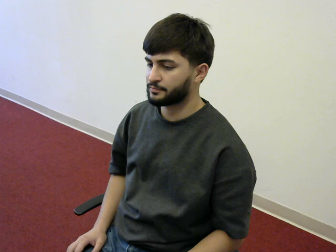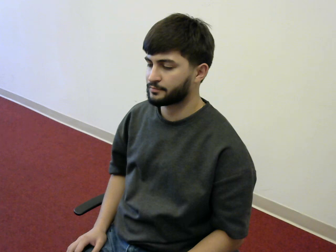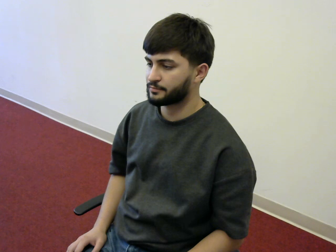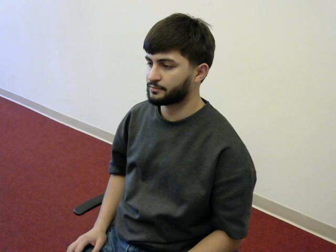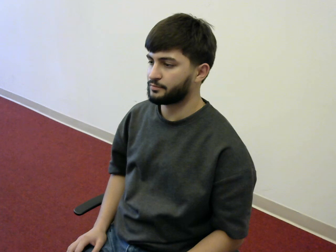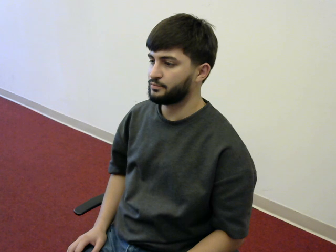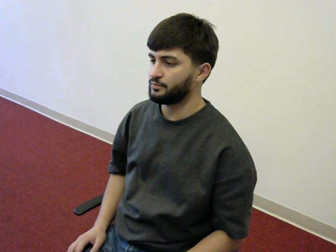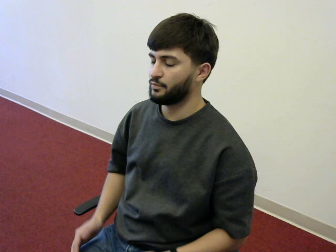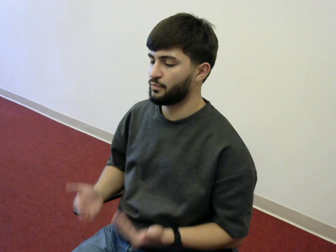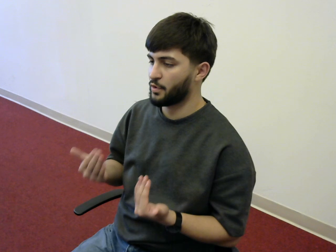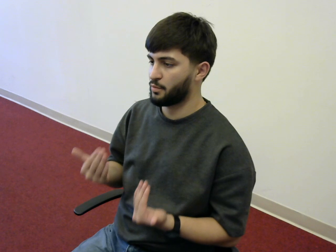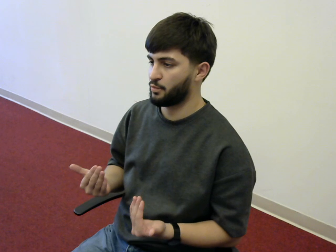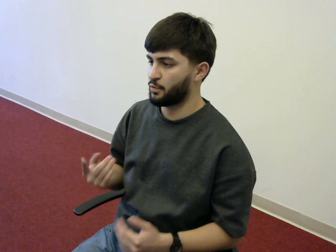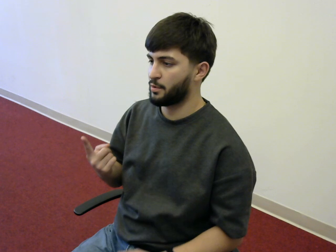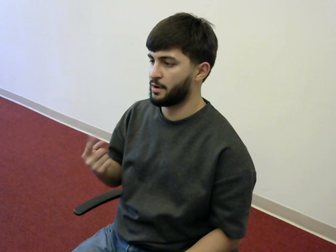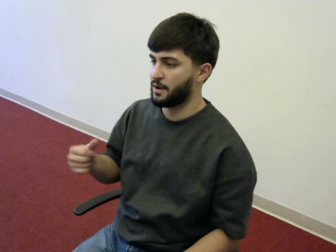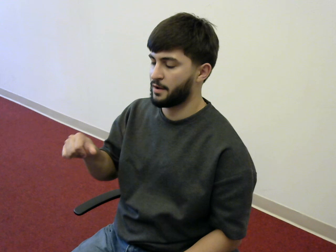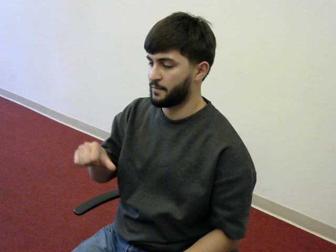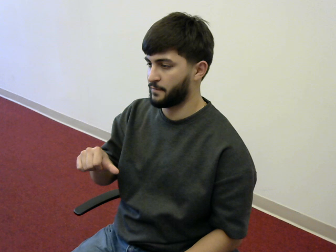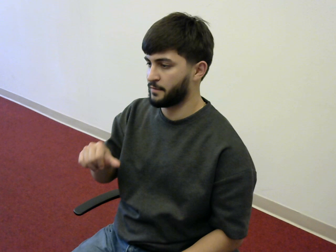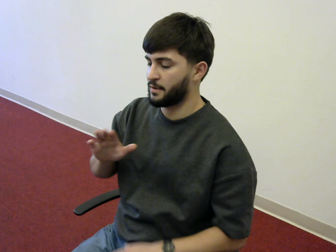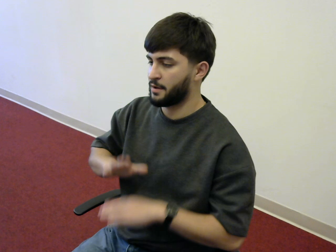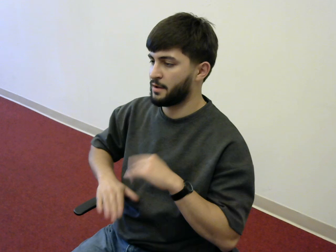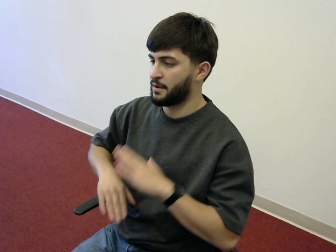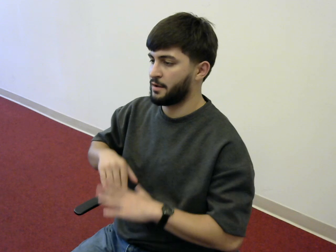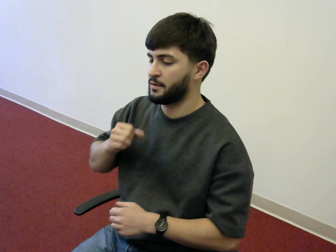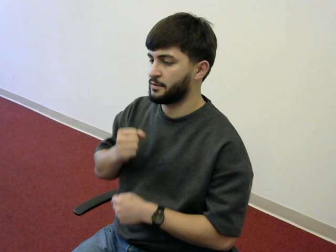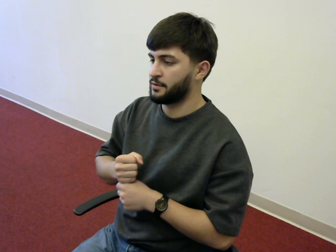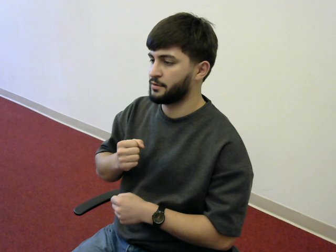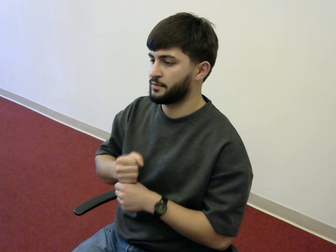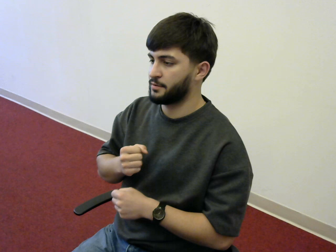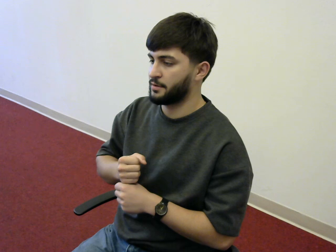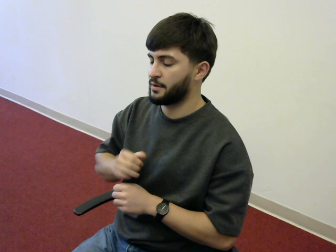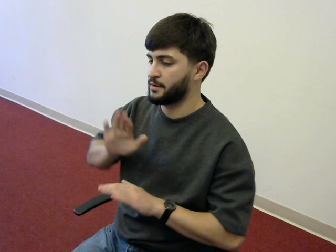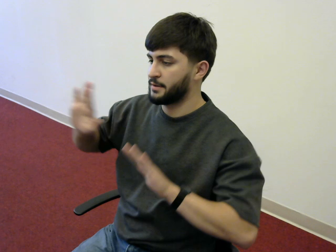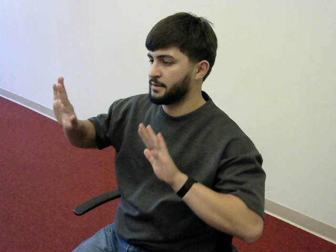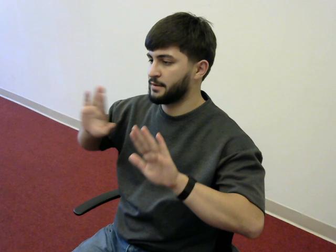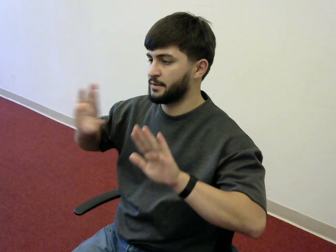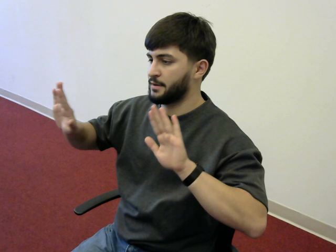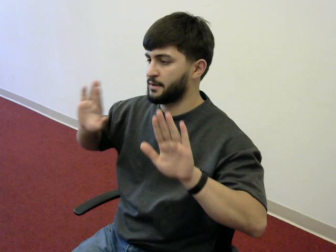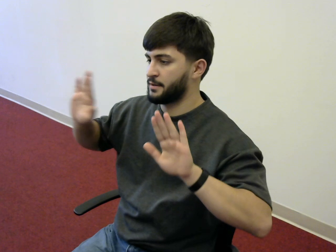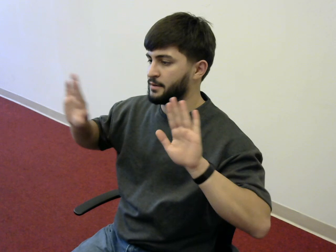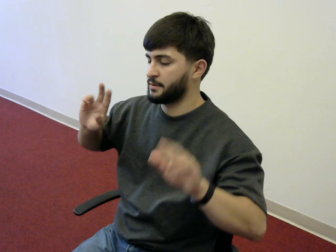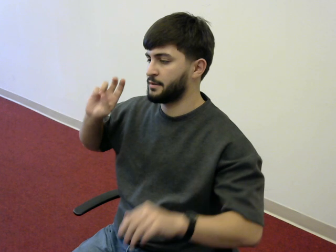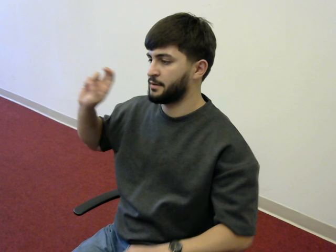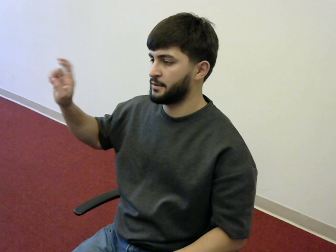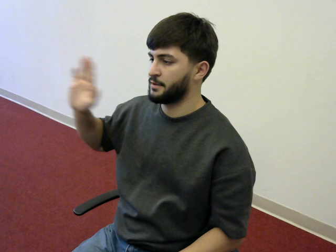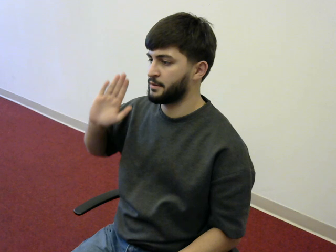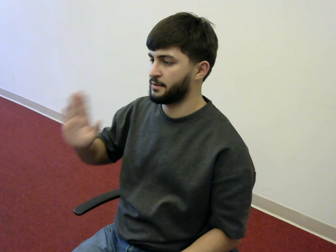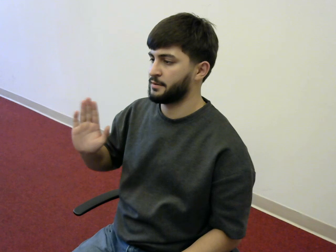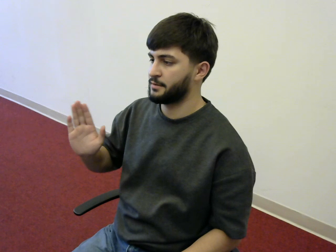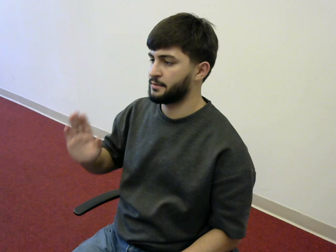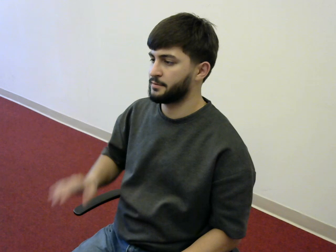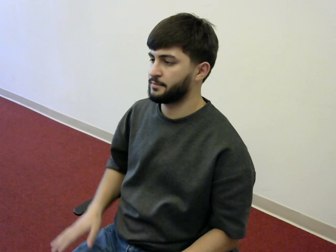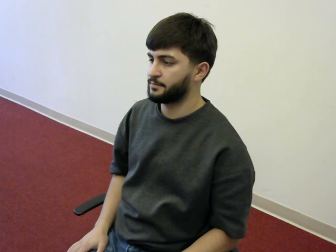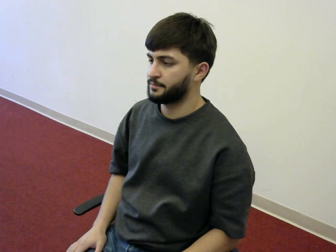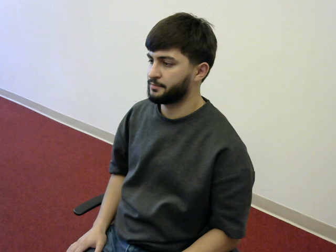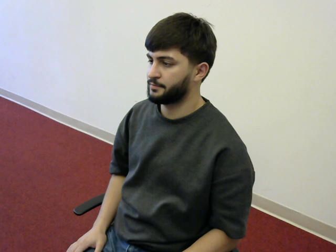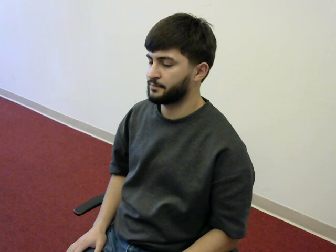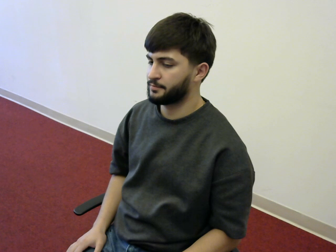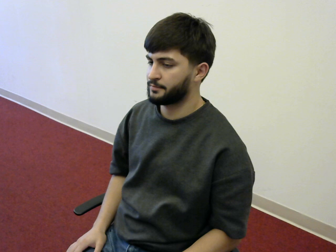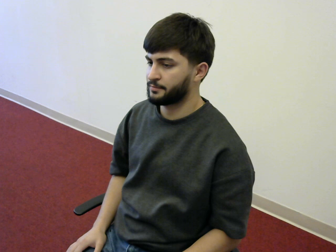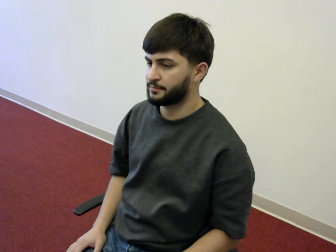Bu həftə əl işləri sərgisinə gedəcəm